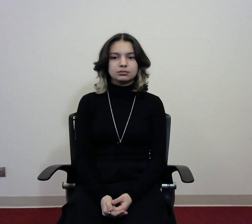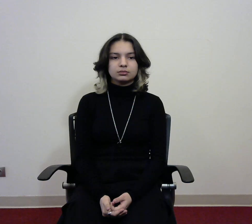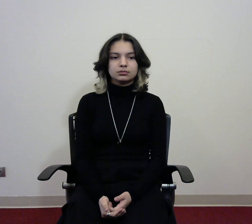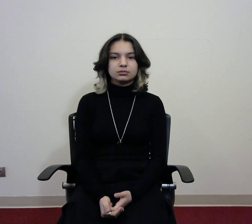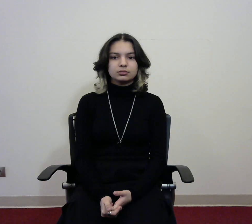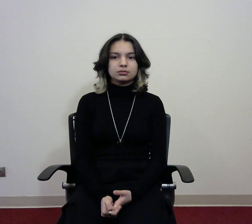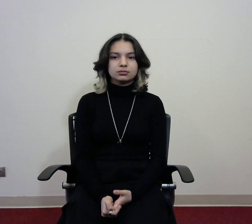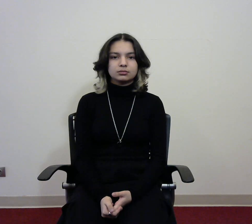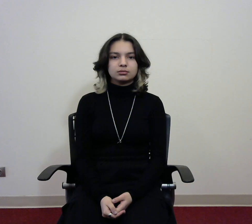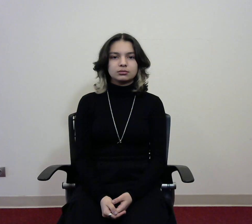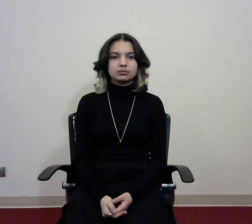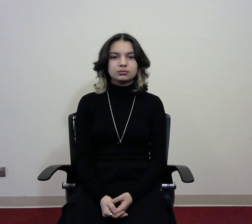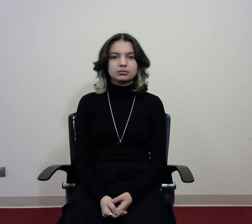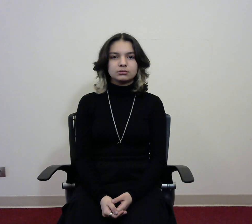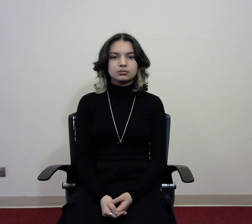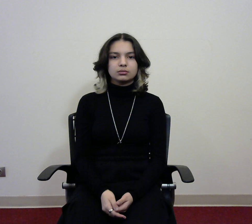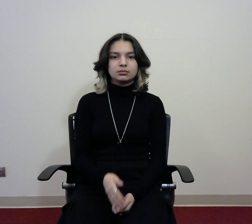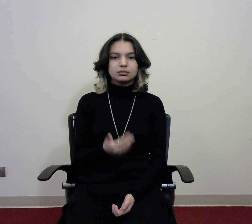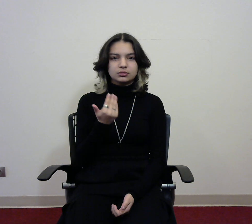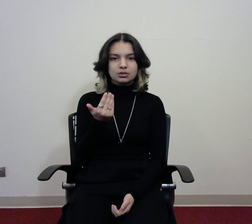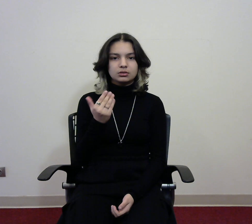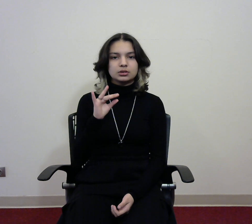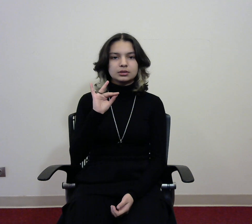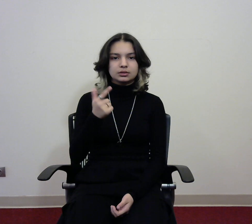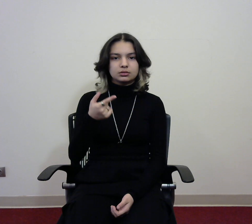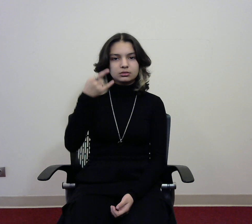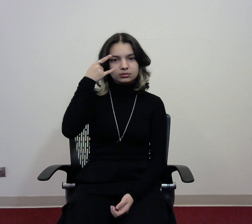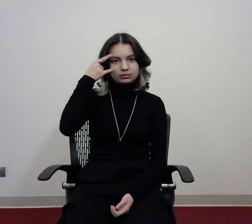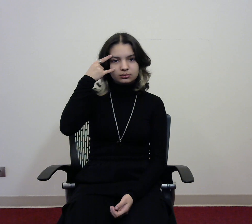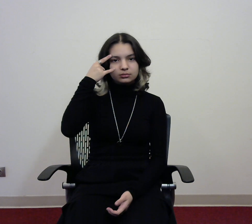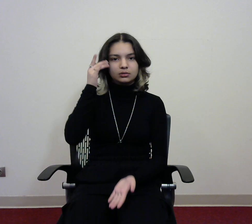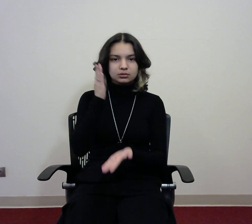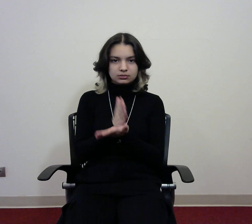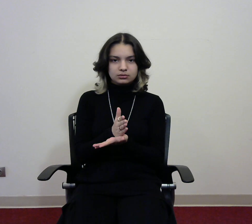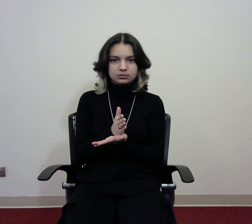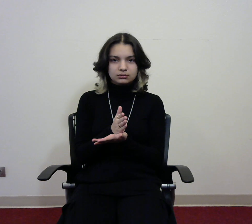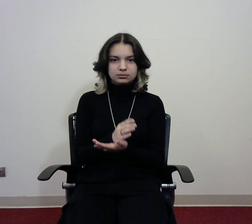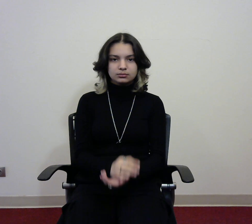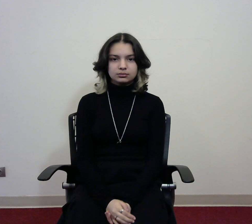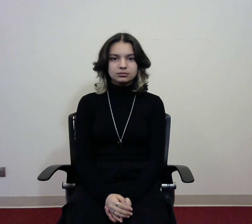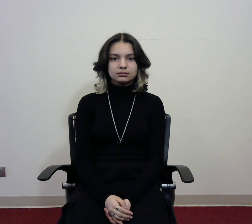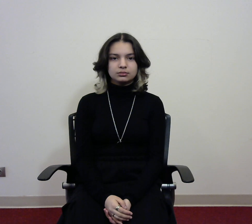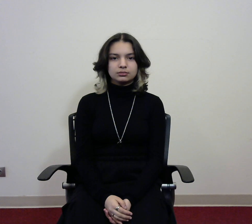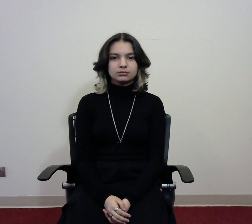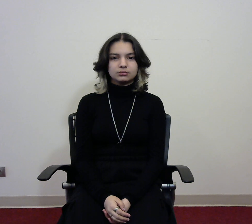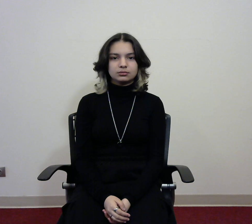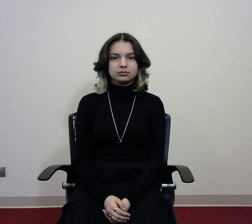Sənin instagramın var?